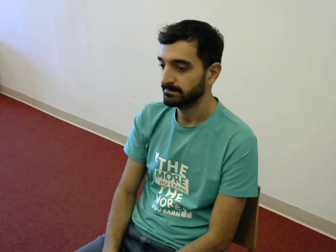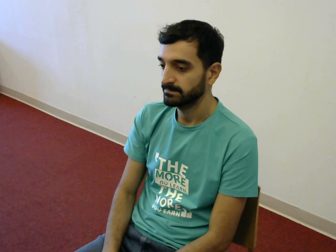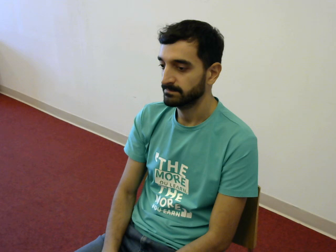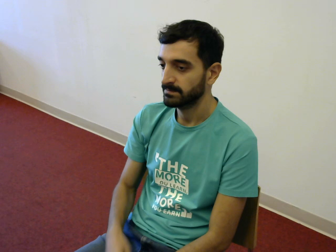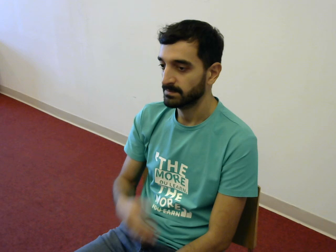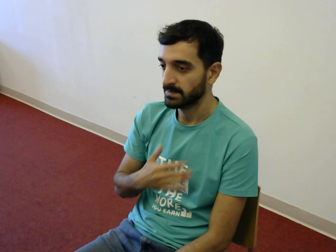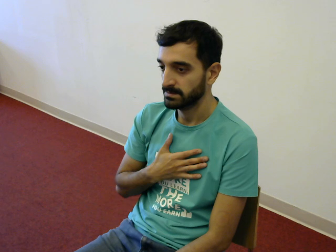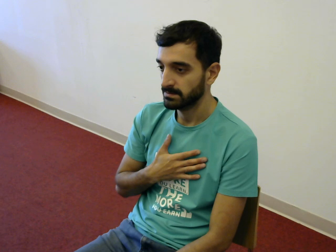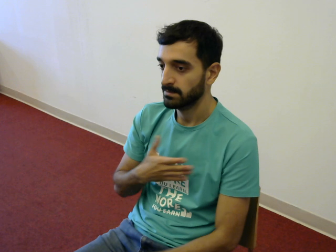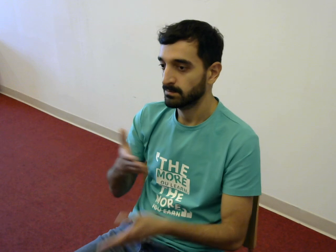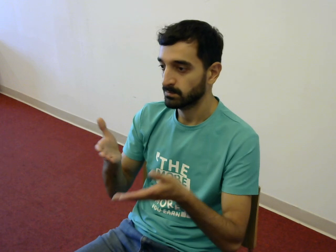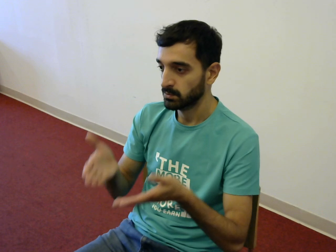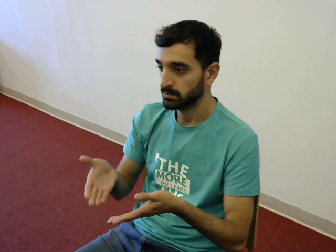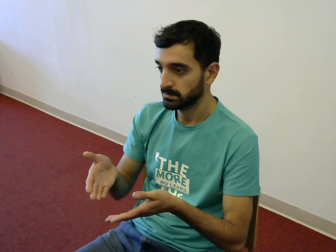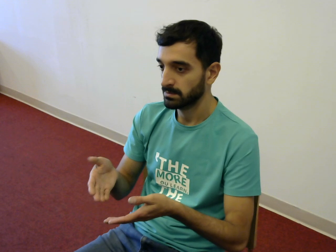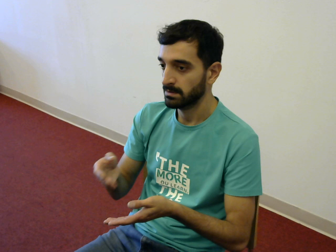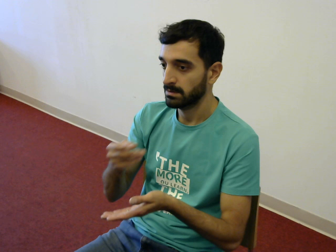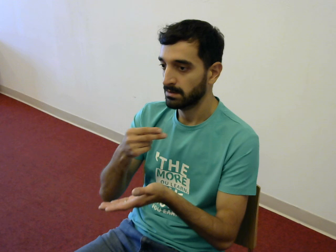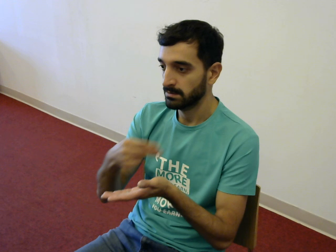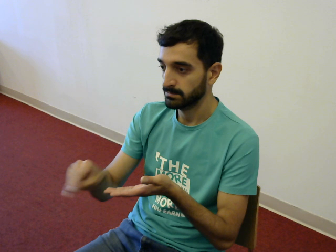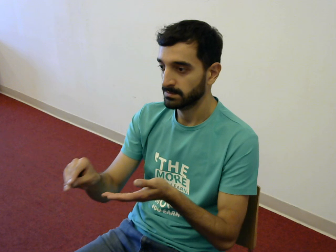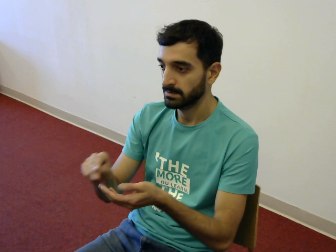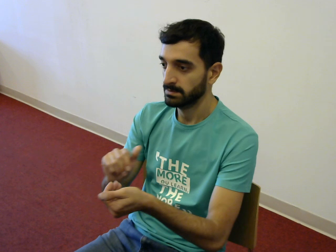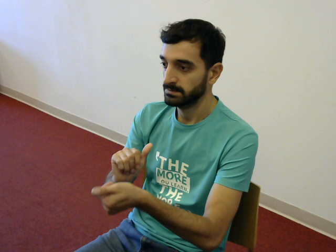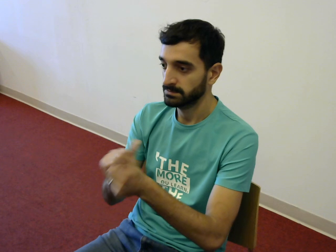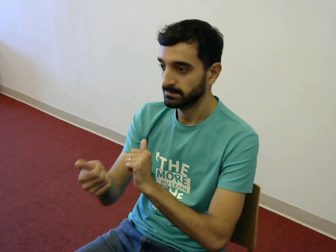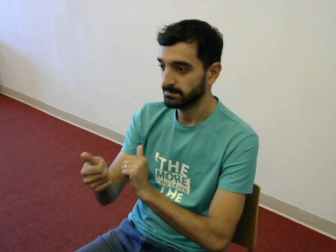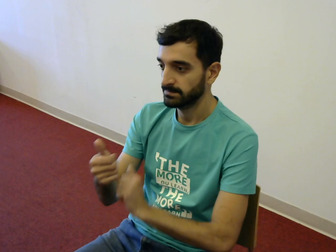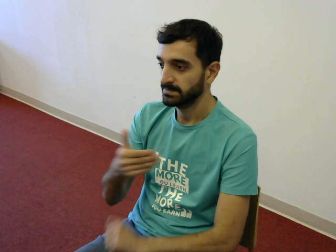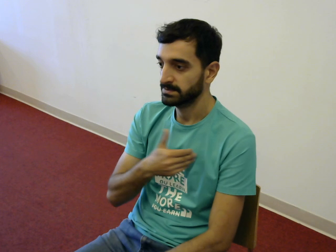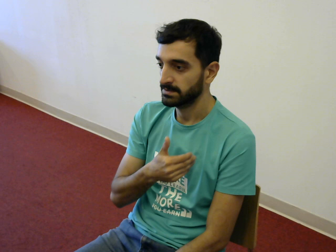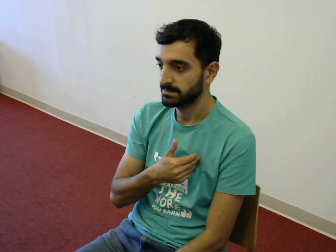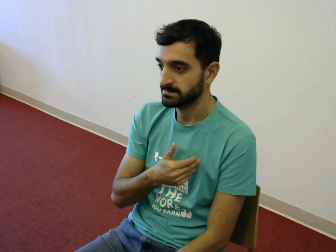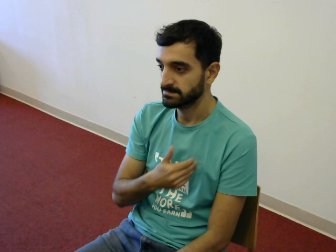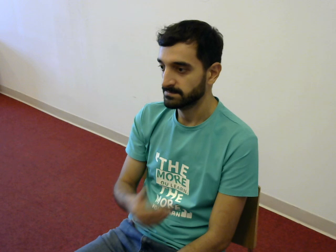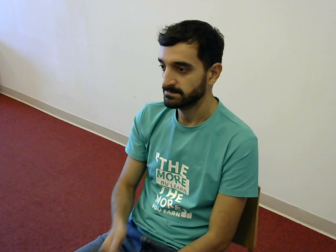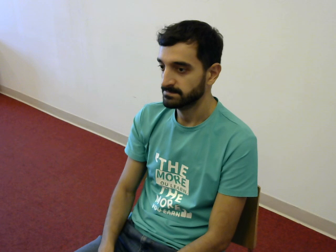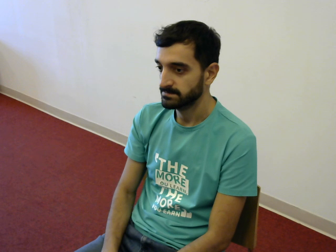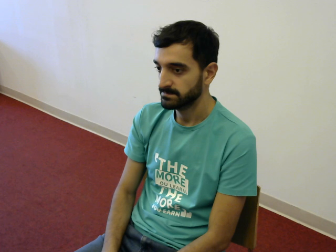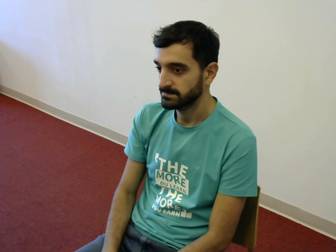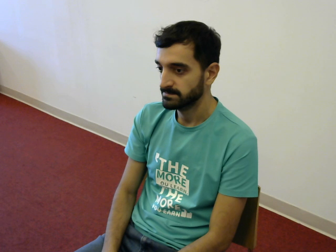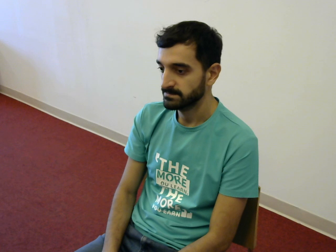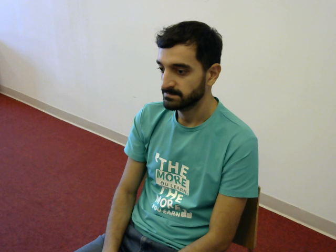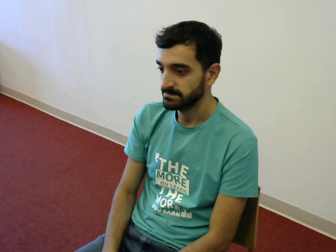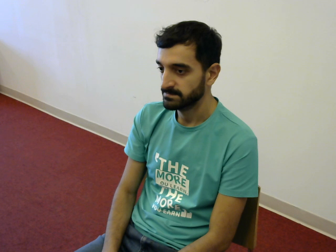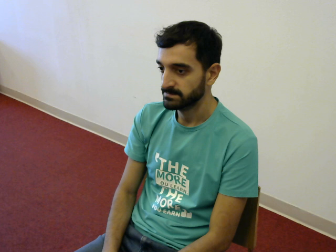Mən buradan aldıqlarımı dəyişmək istəyirəm